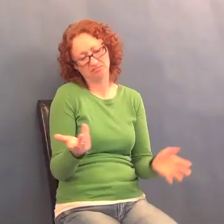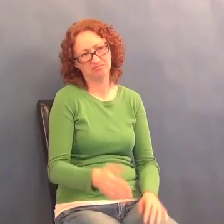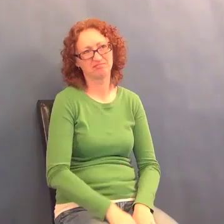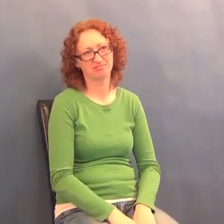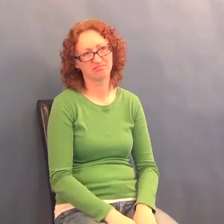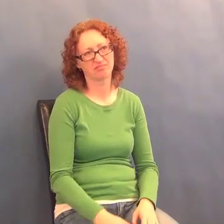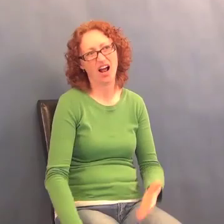Stół może.